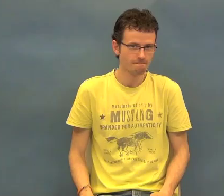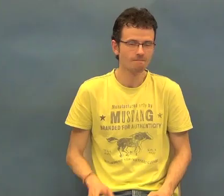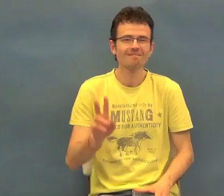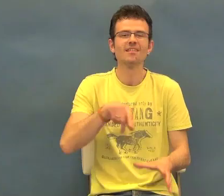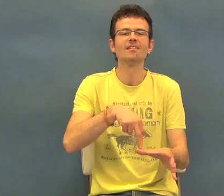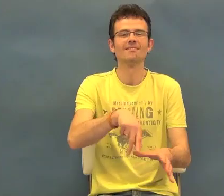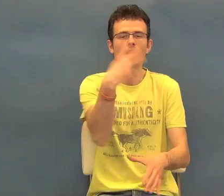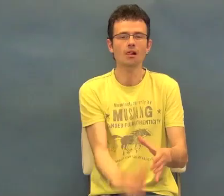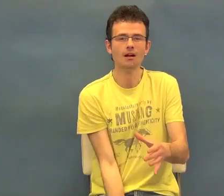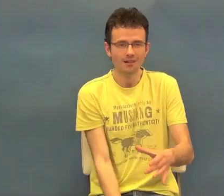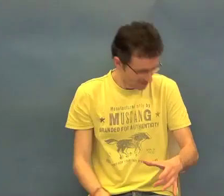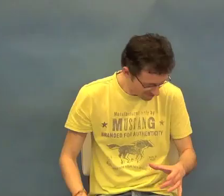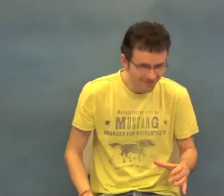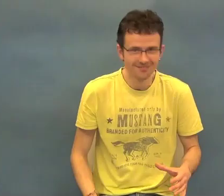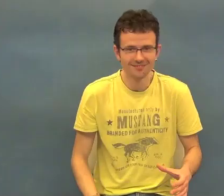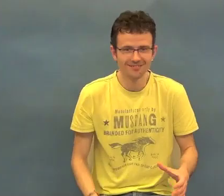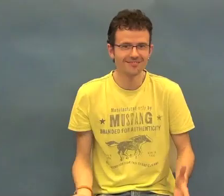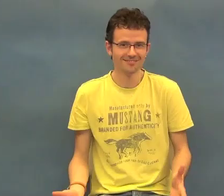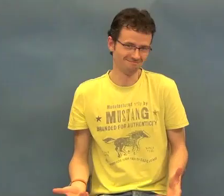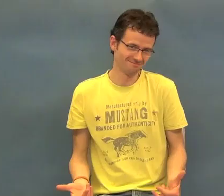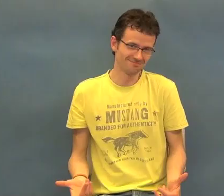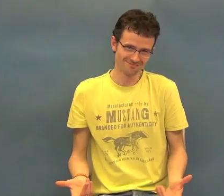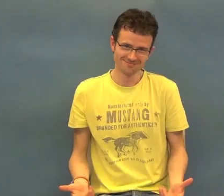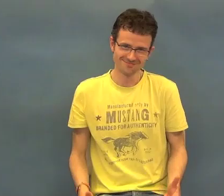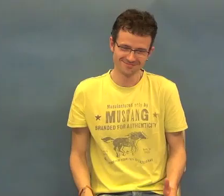Jak ktoś będzie przez kałużę przechodził, to może się utopić niespodziewanie.